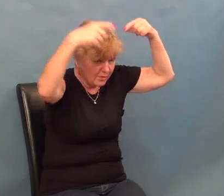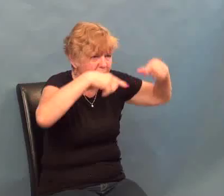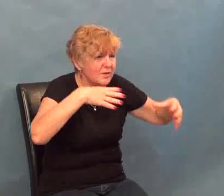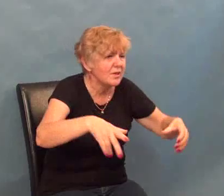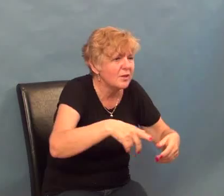Pies patrzył.